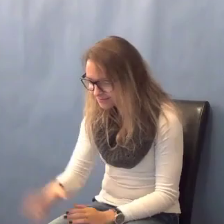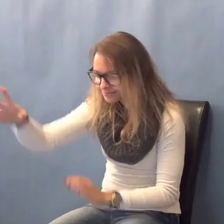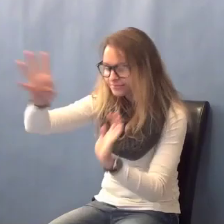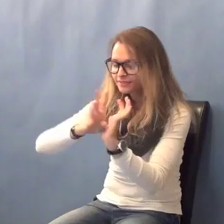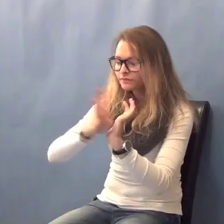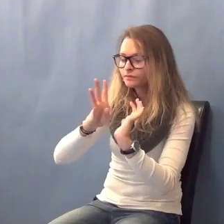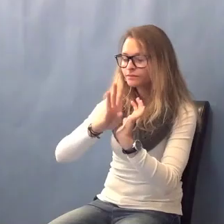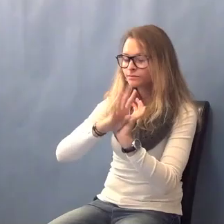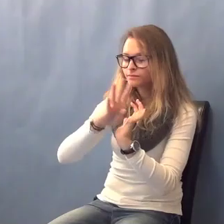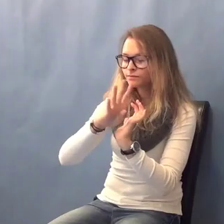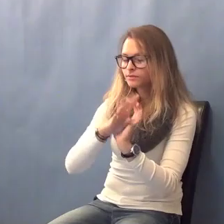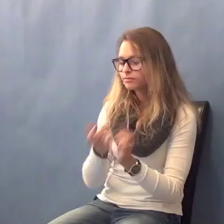Zobacz, a dziewiętnastego?